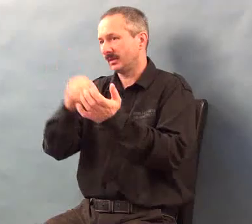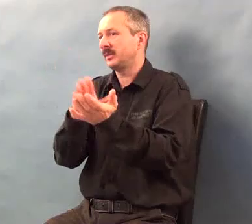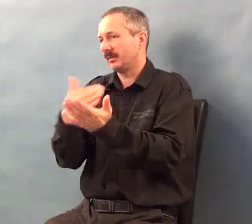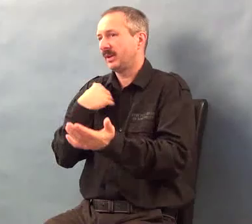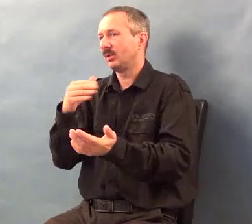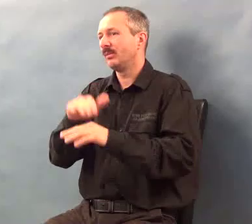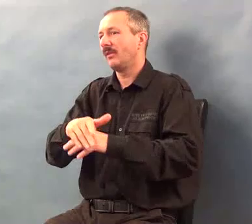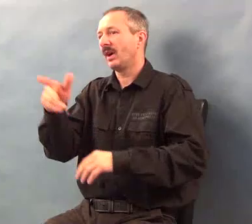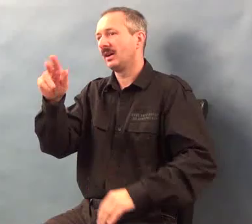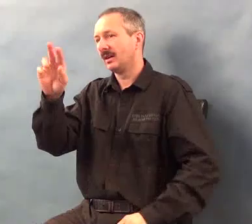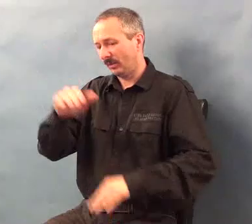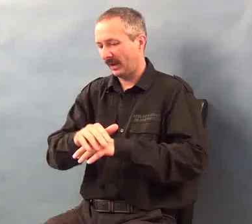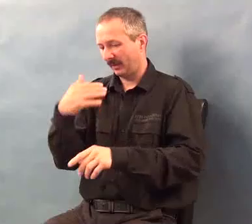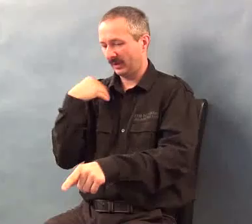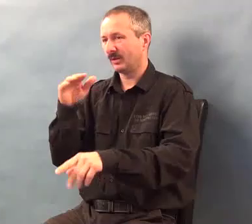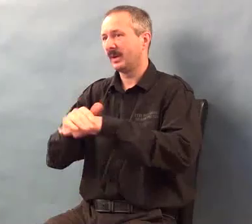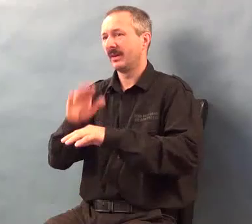Byliśmy już umówieni.